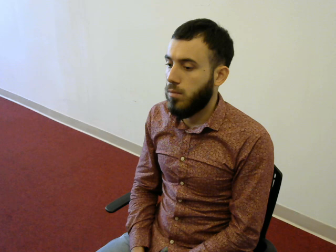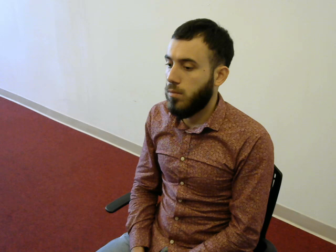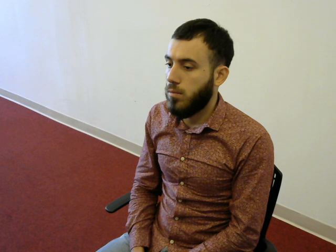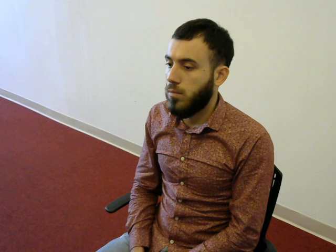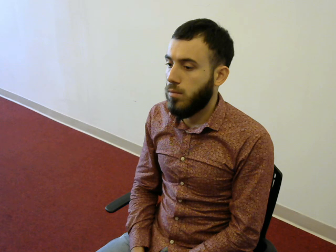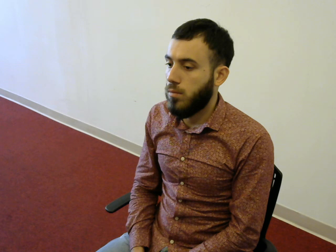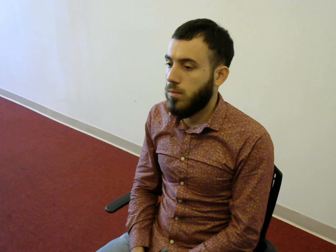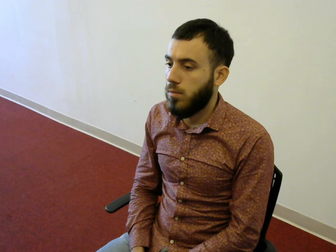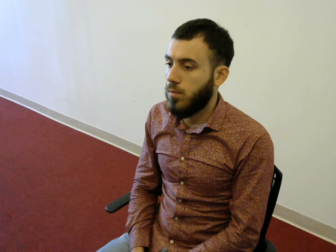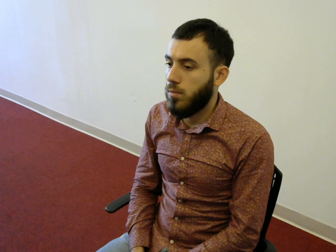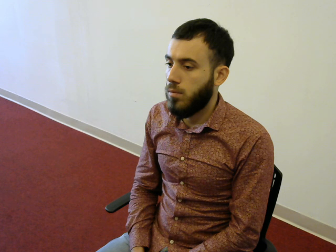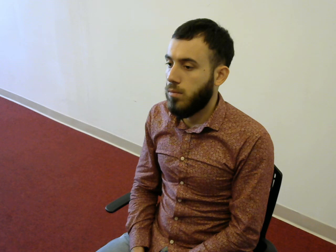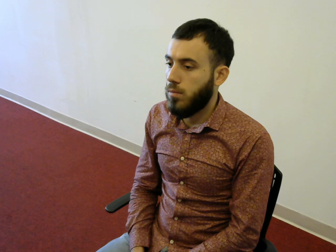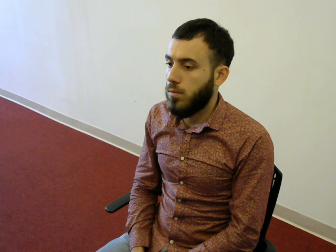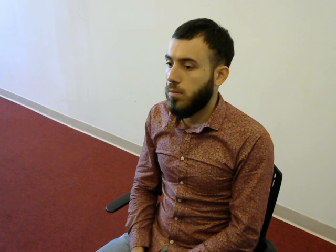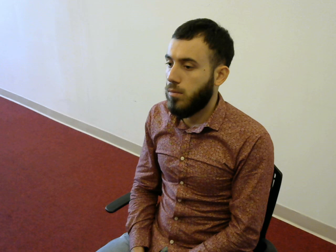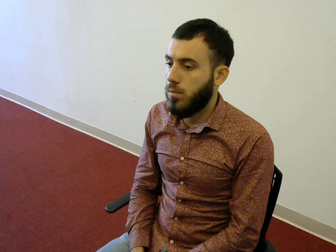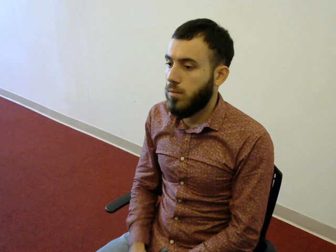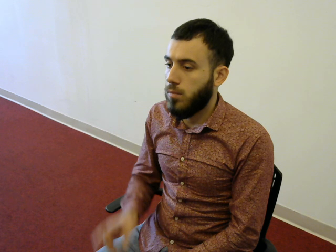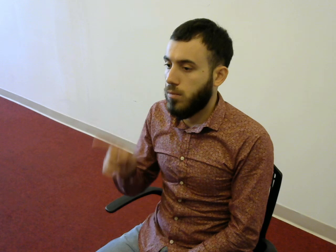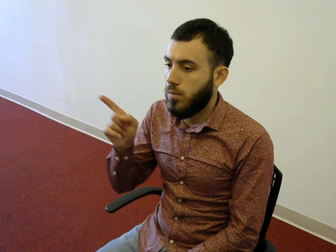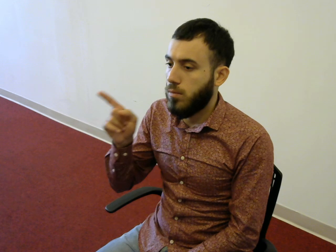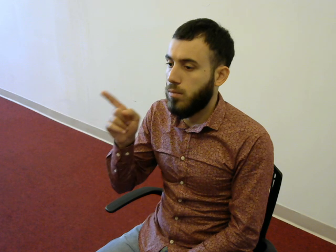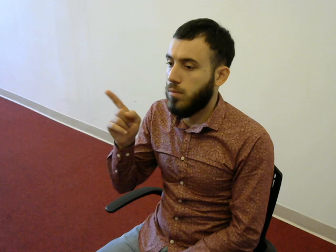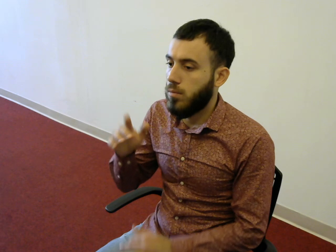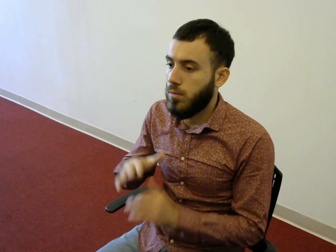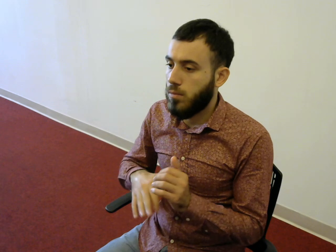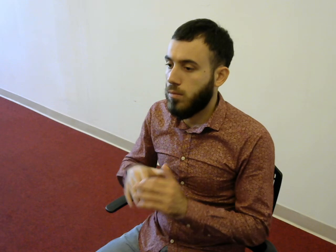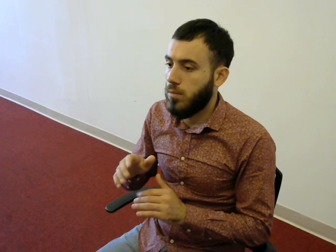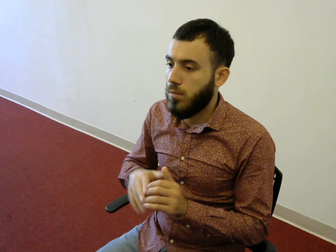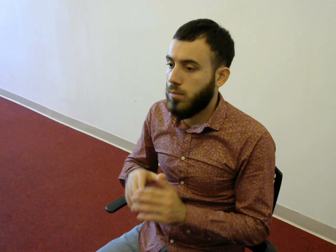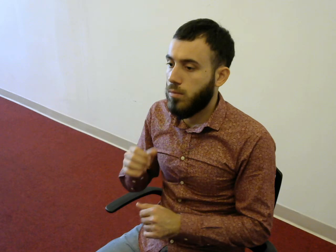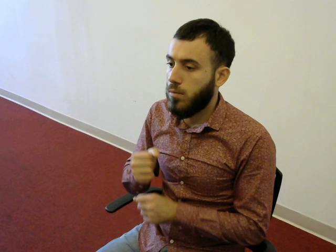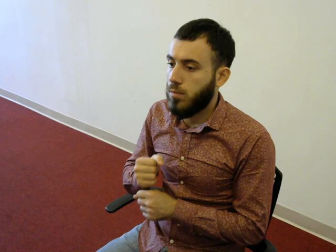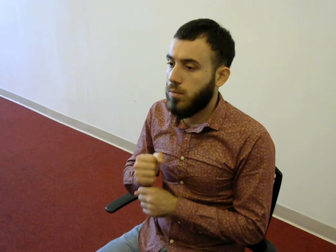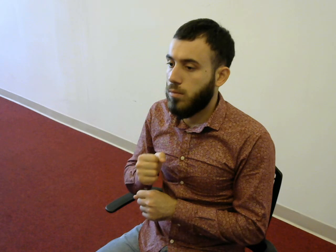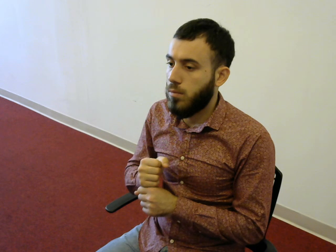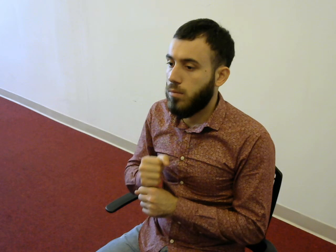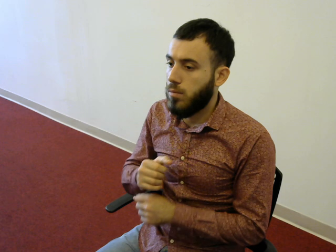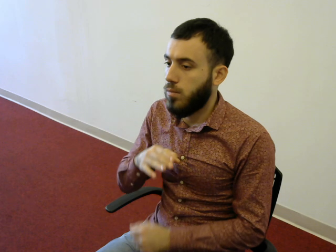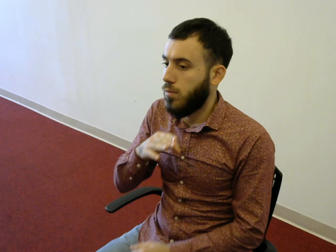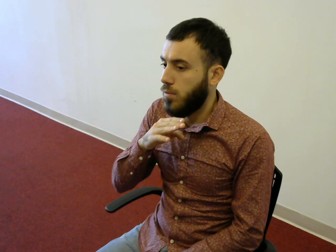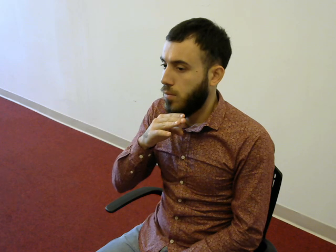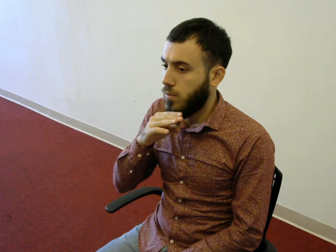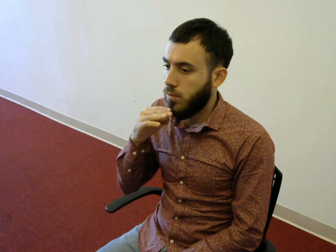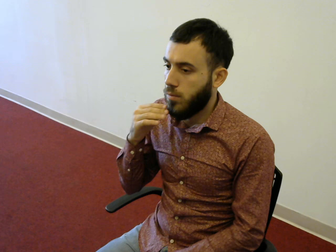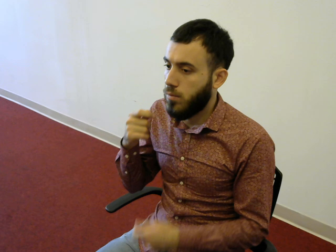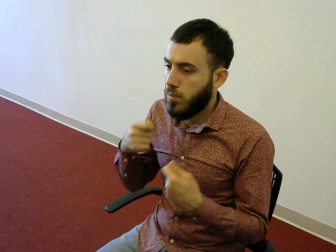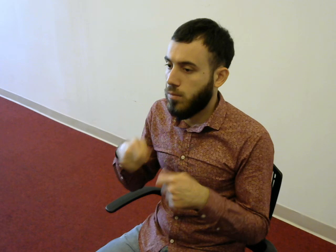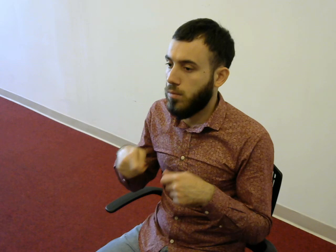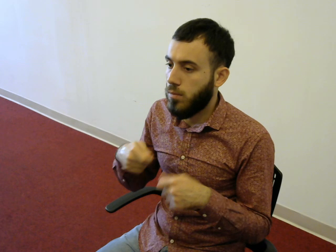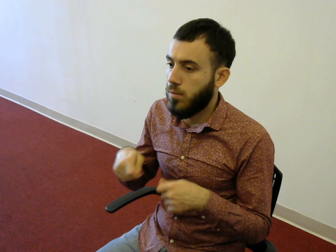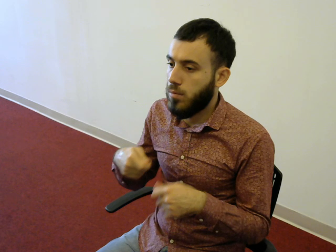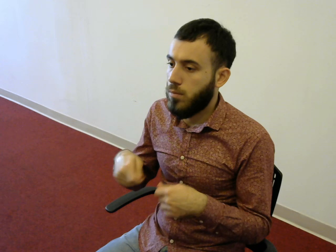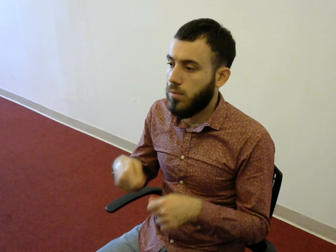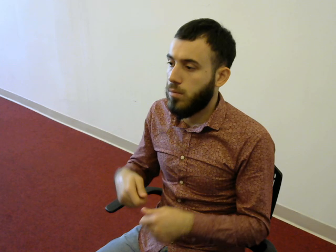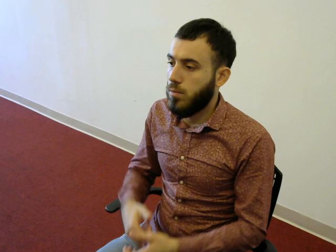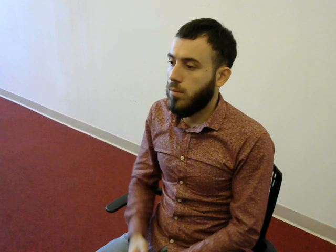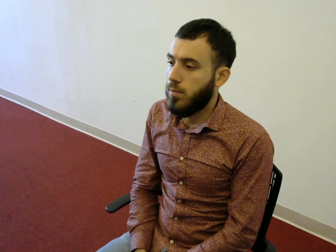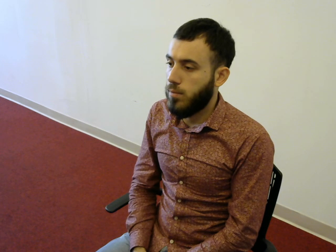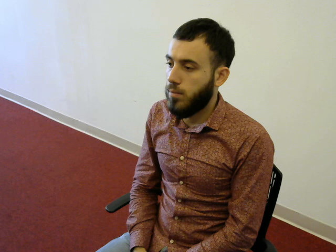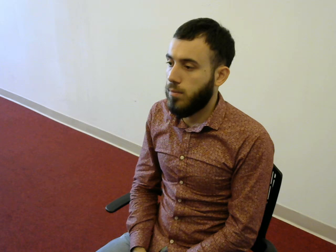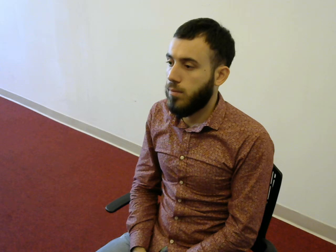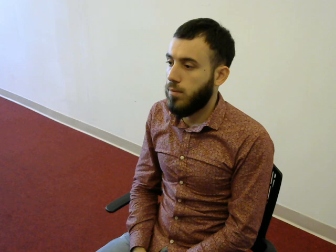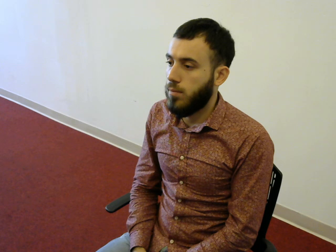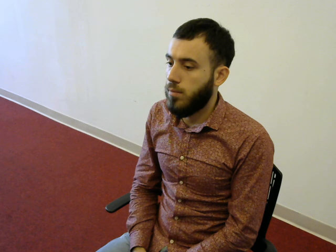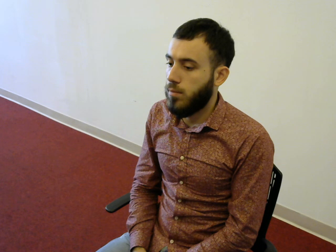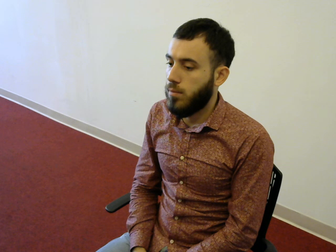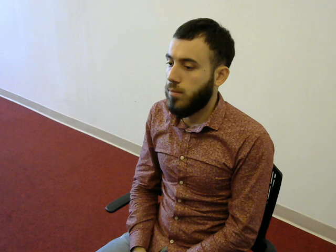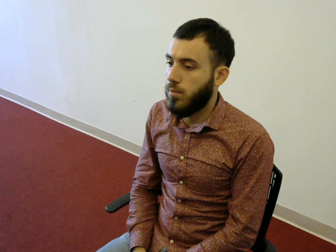Onun əl işləri çox satılır